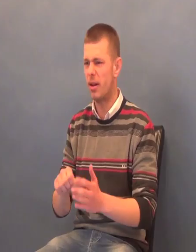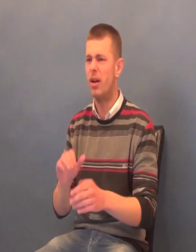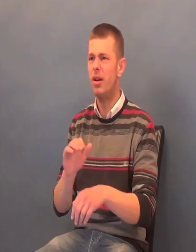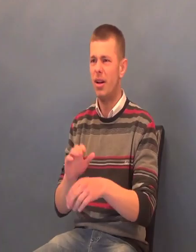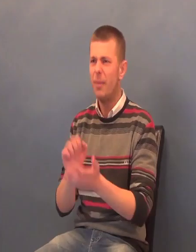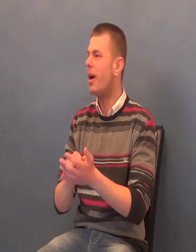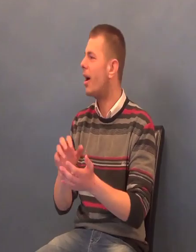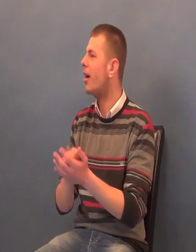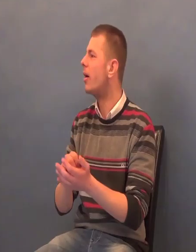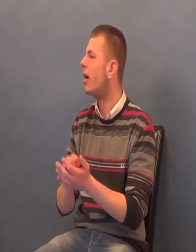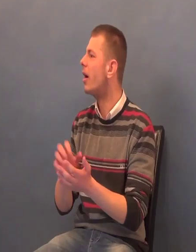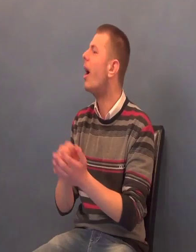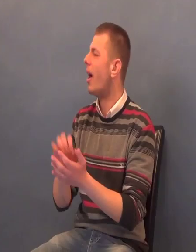Zajęte, zajęte.